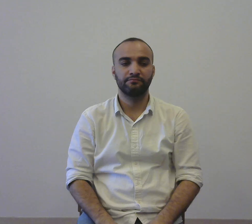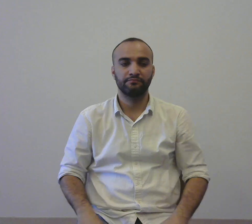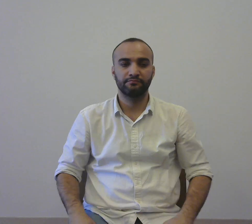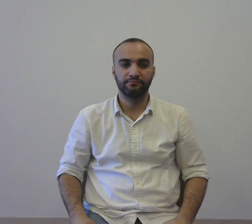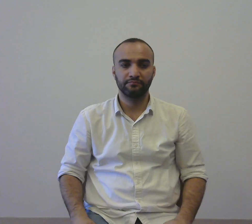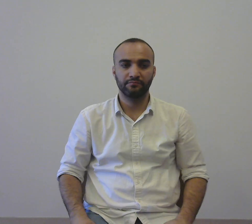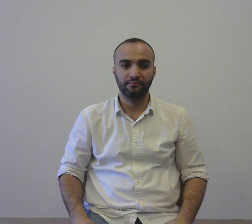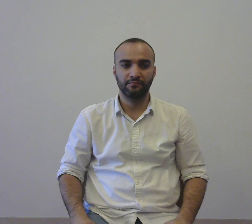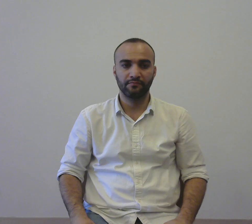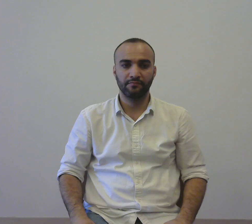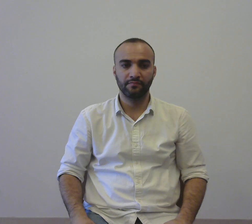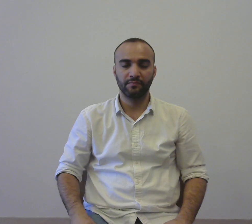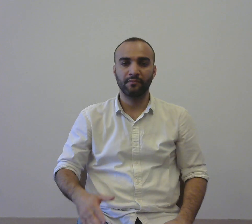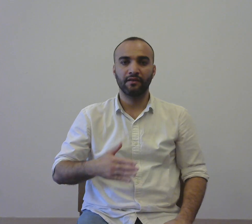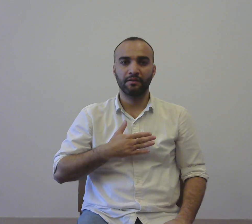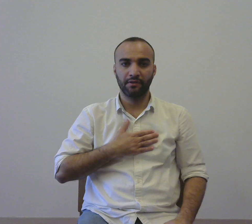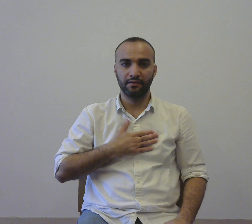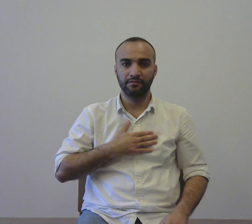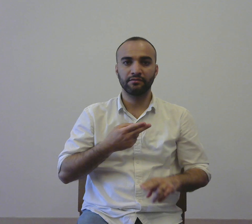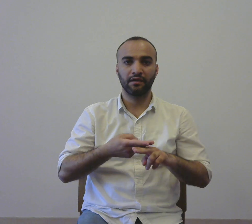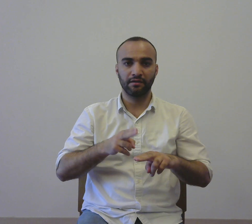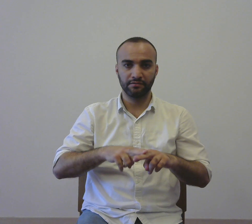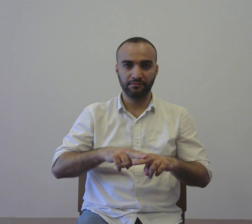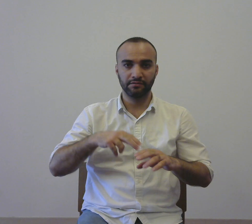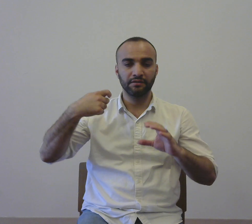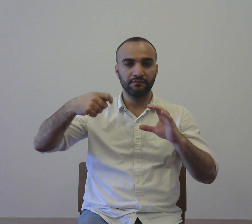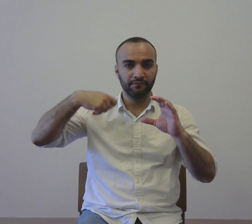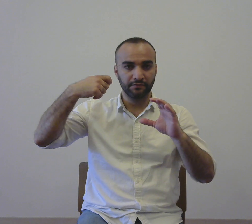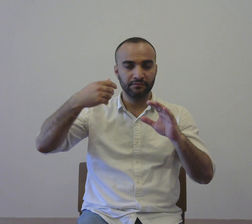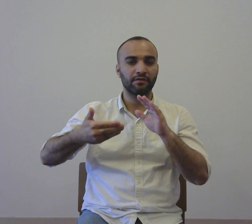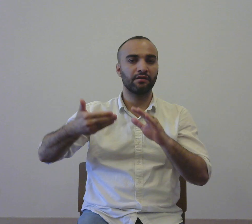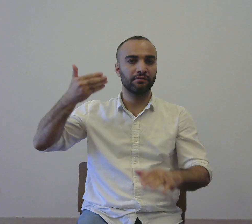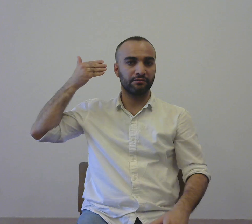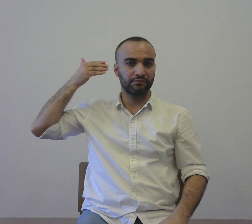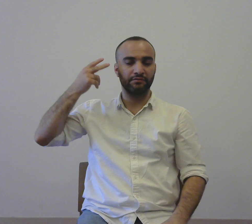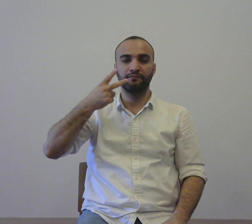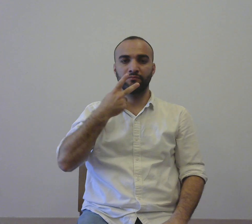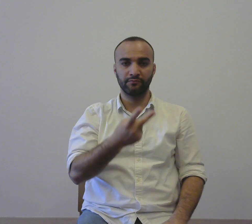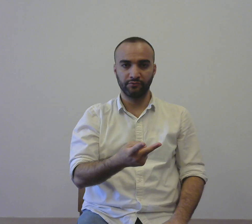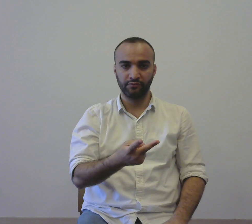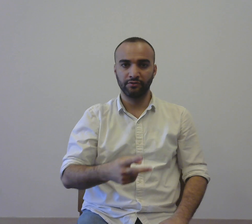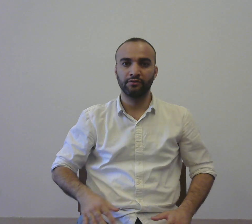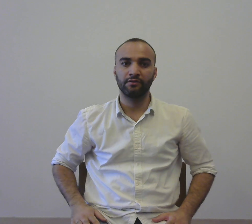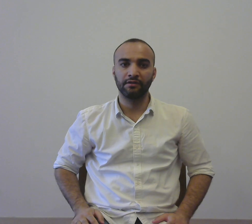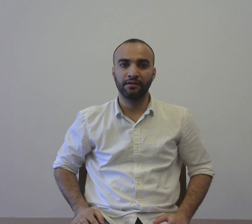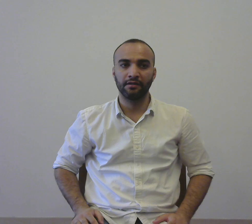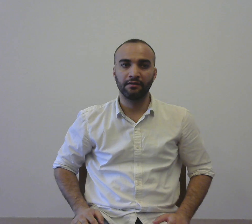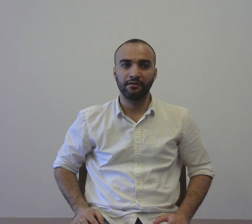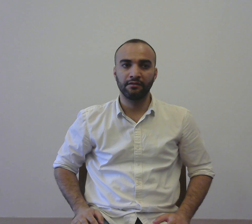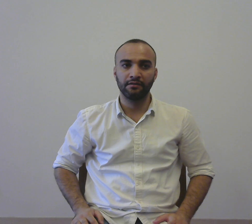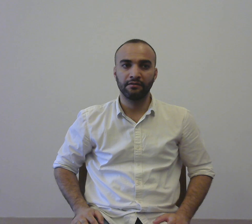Mən bu videonu daha əvvəl görmüşəm